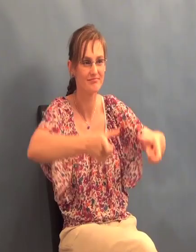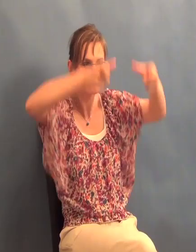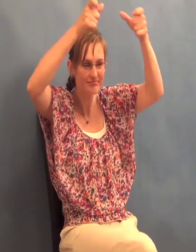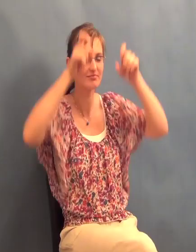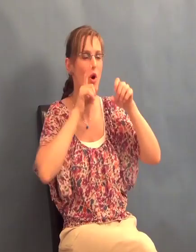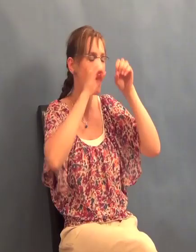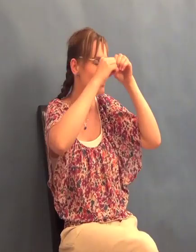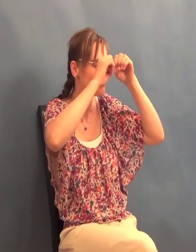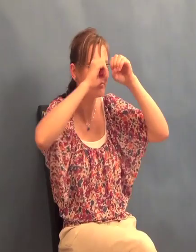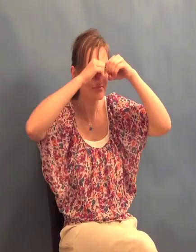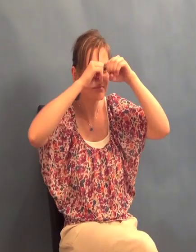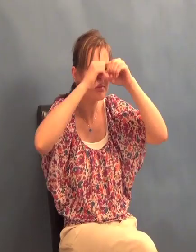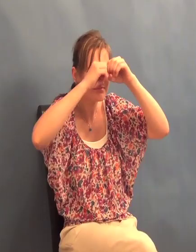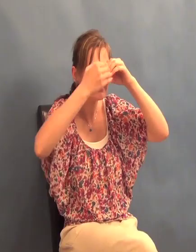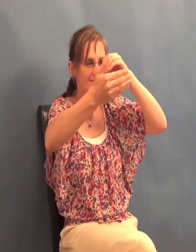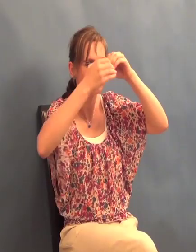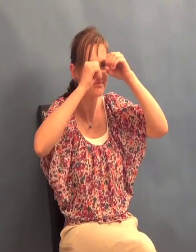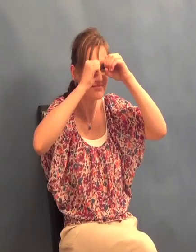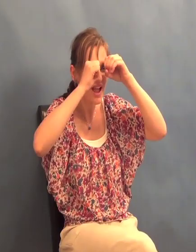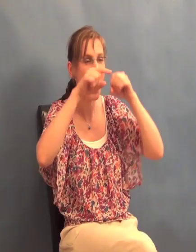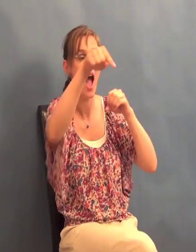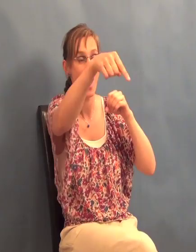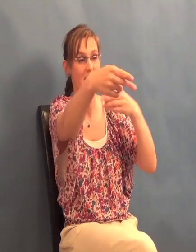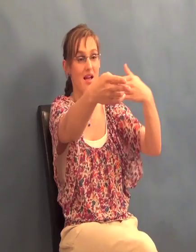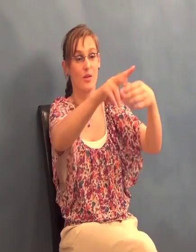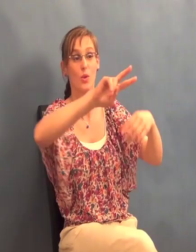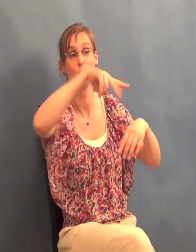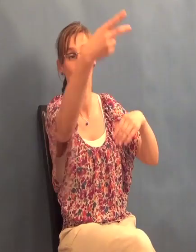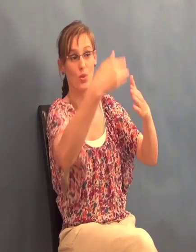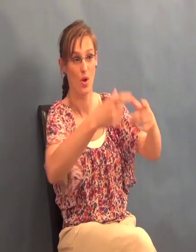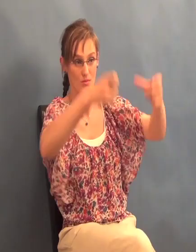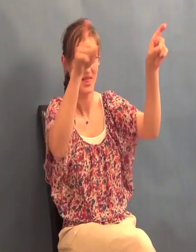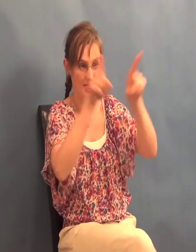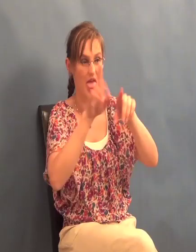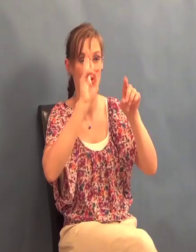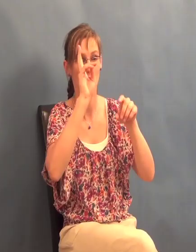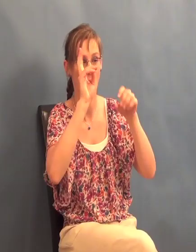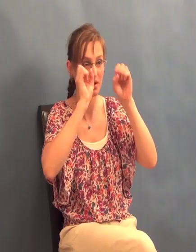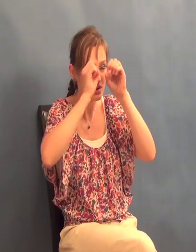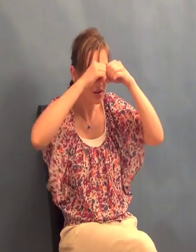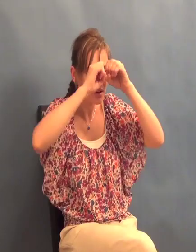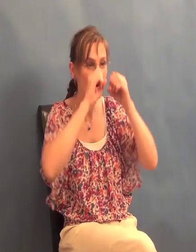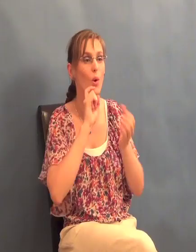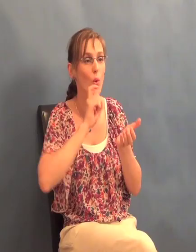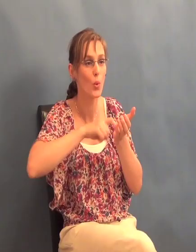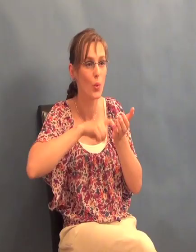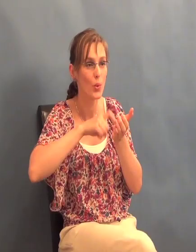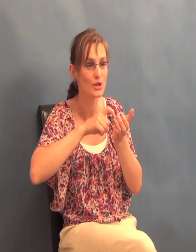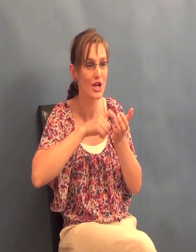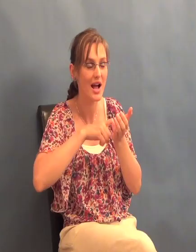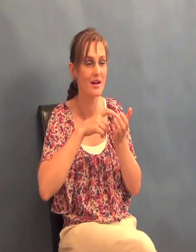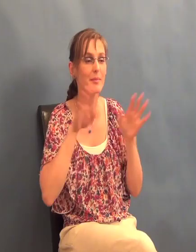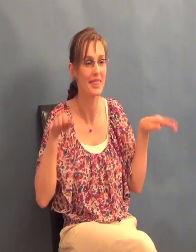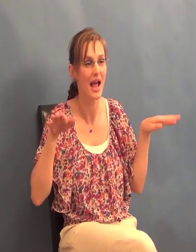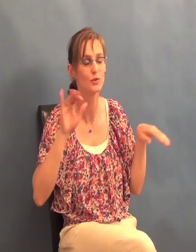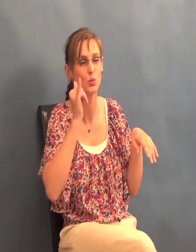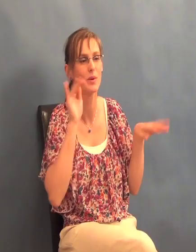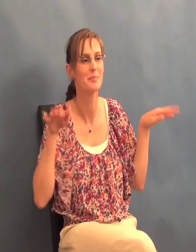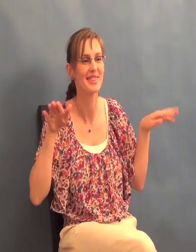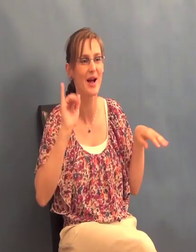Kot patrząc przez lornetkę robi zbliżenie i widzi, że naprzeciwko jest kurczak, żółty ptak.